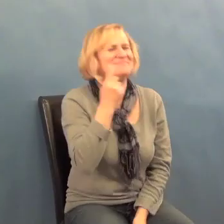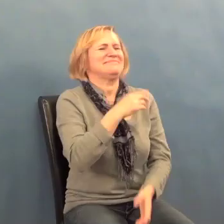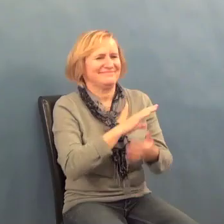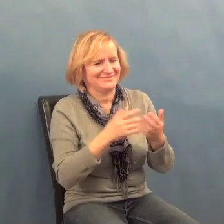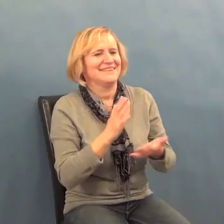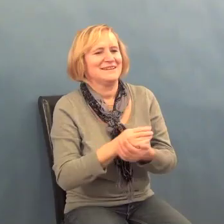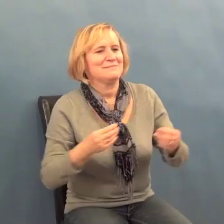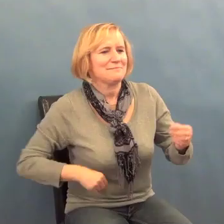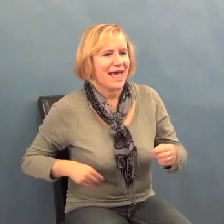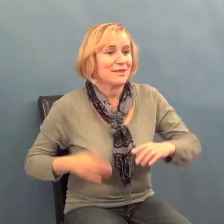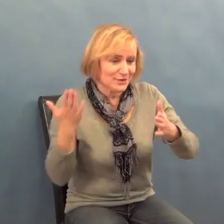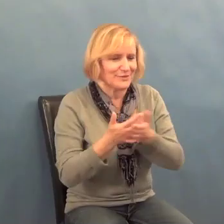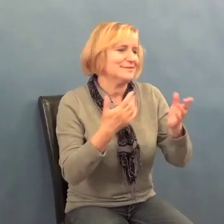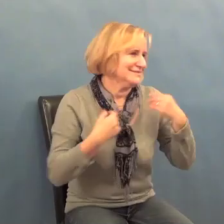Pan przygotowywał plecak.